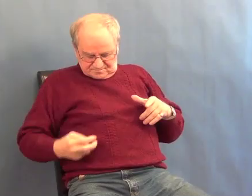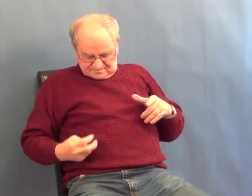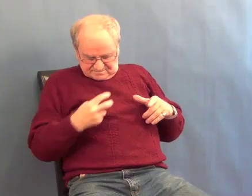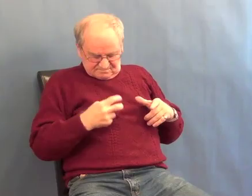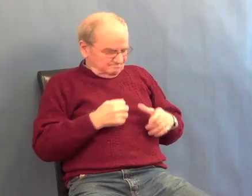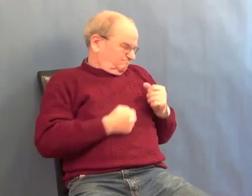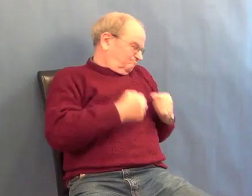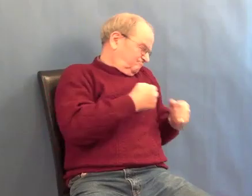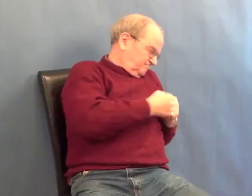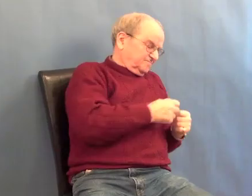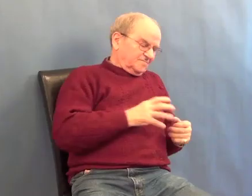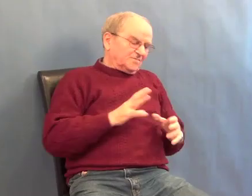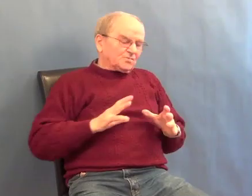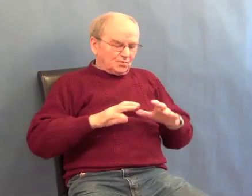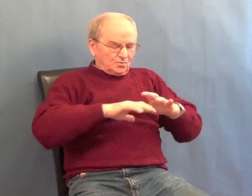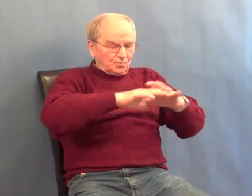Pobiegł po kulę.